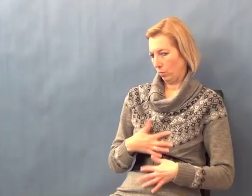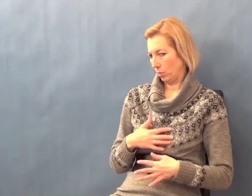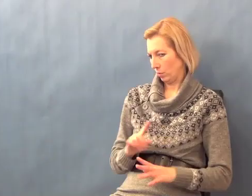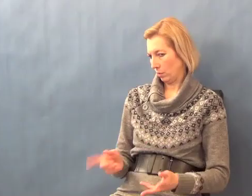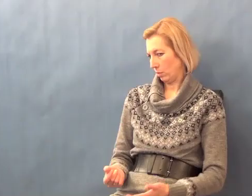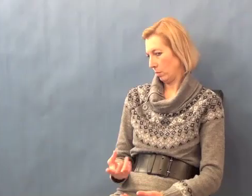Nie wolno się kąpać?